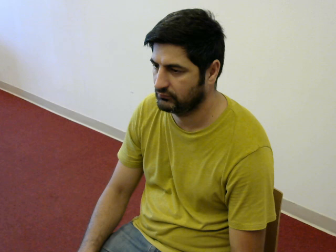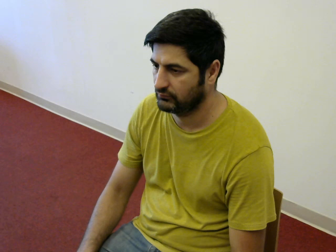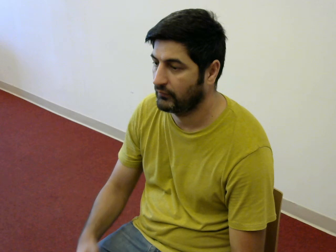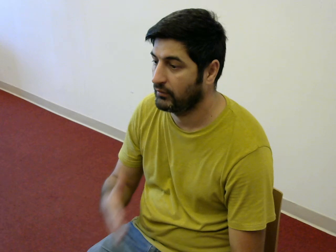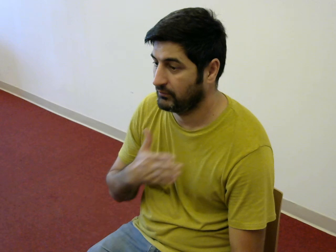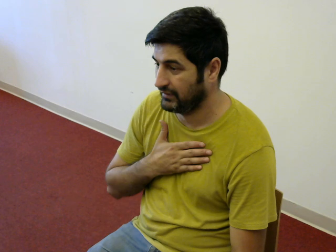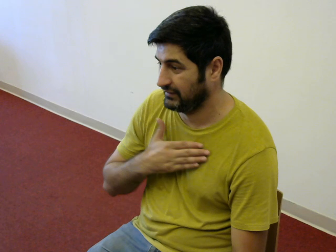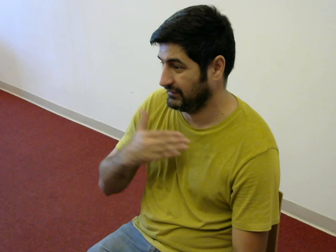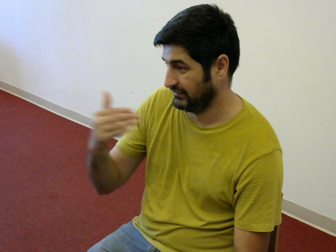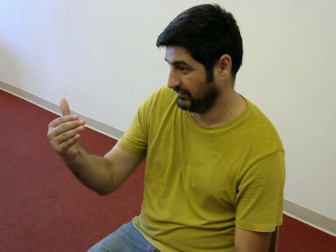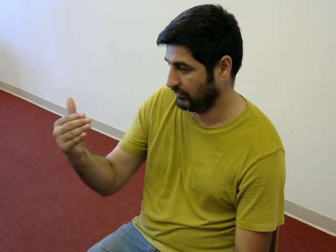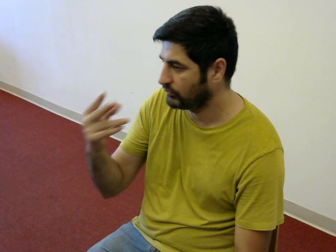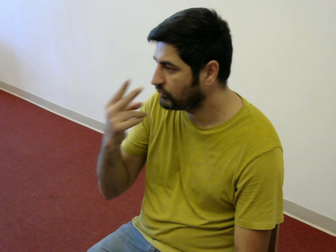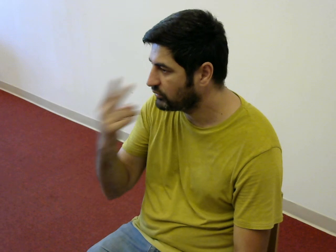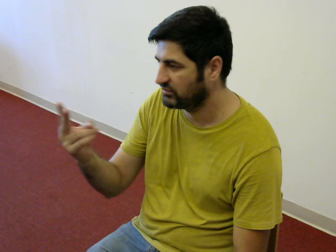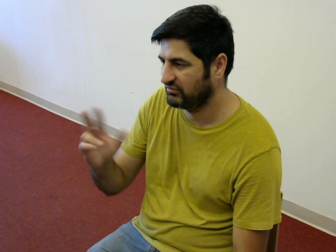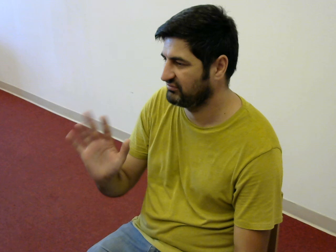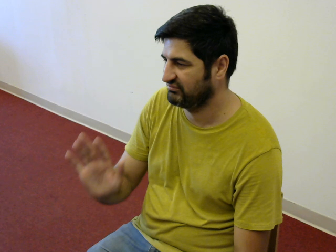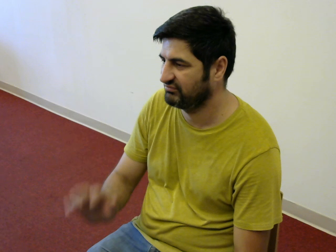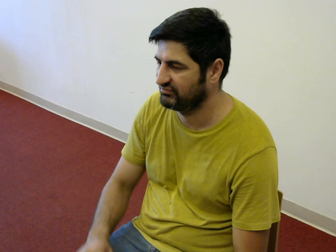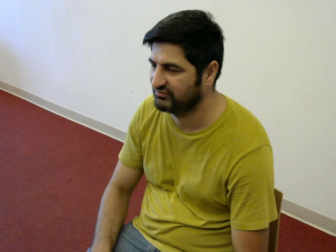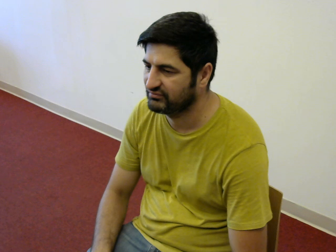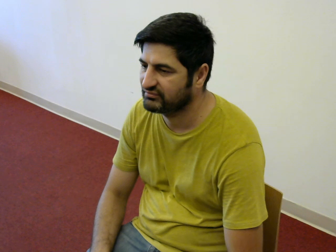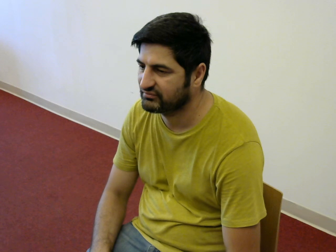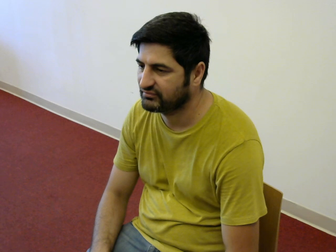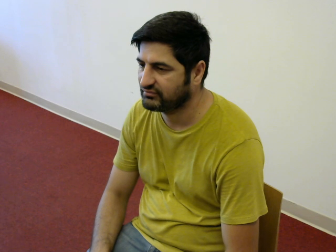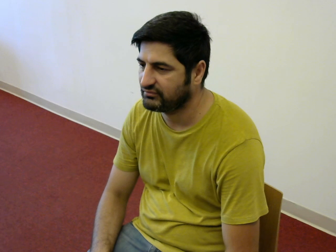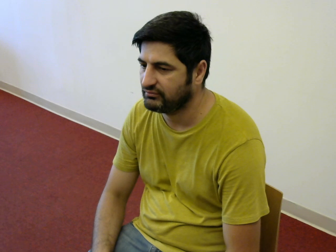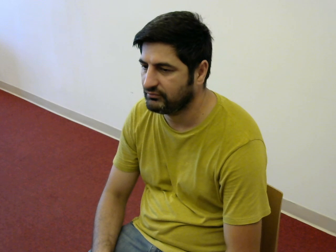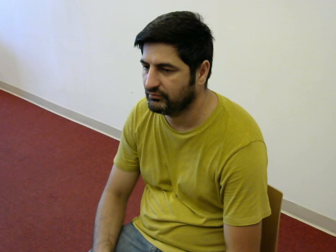Mən sizi görmürəm